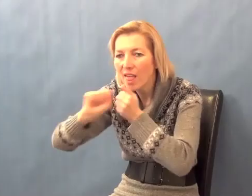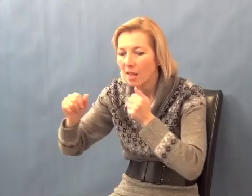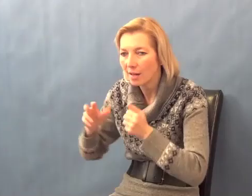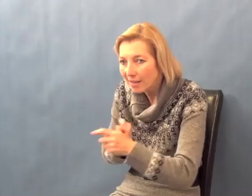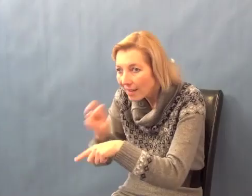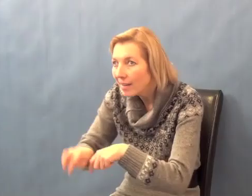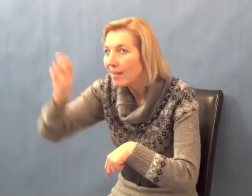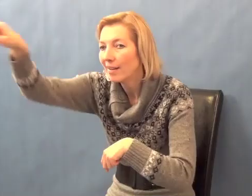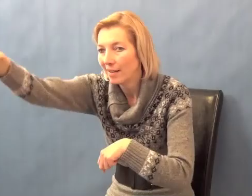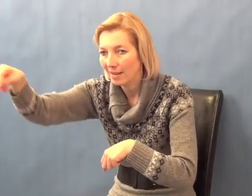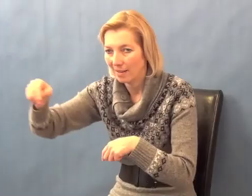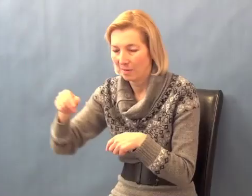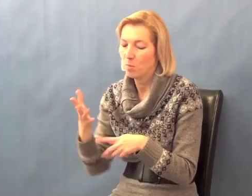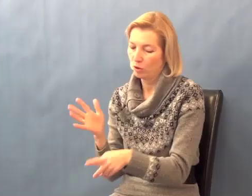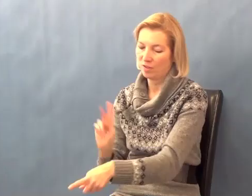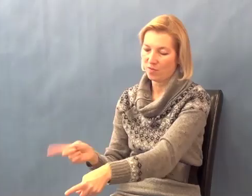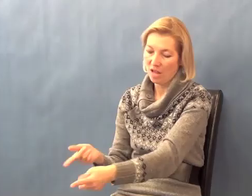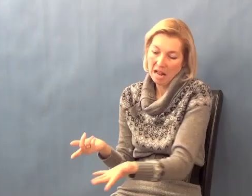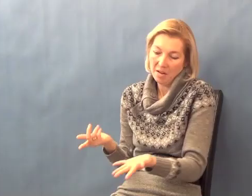Ludzie tak potrafią robić, wysiadać tam gdzie nie wolno, ale tak jak im pasuje.